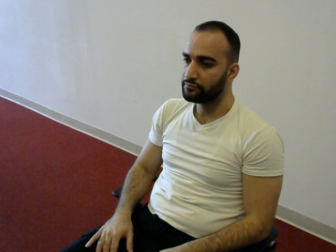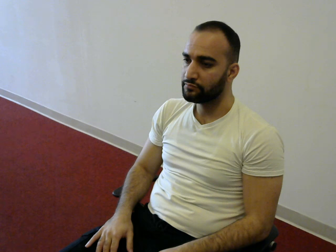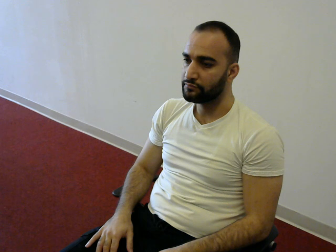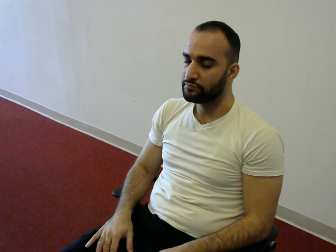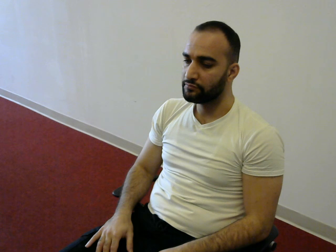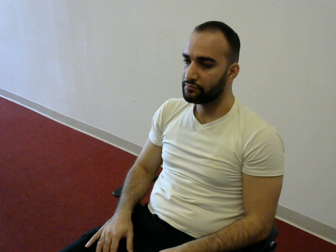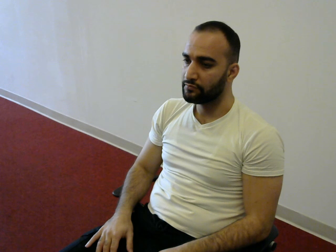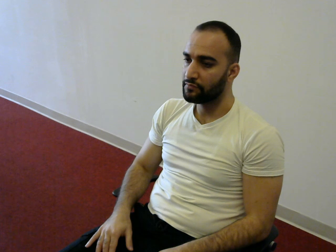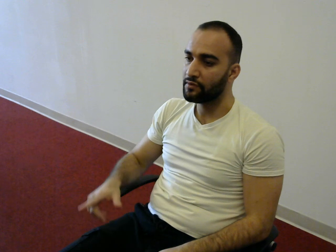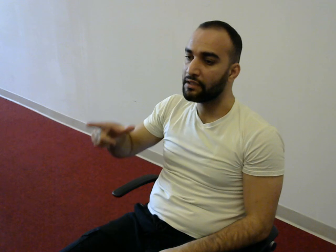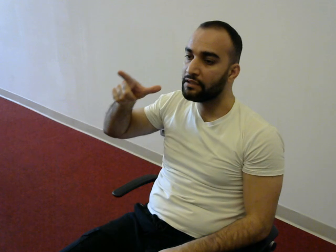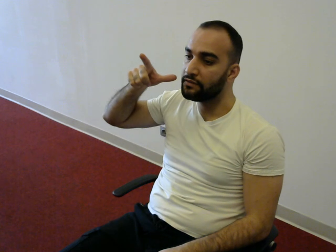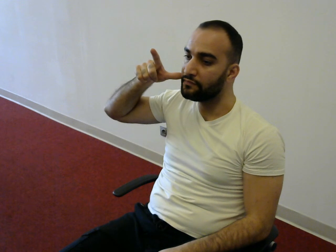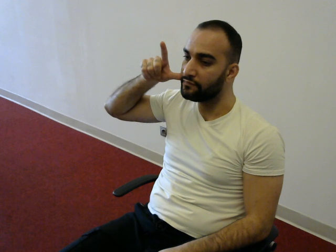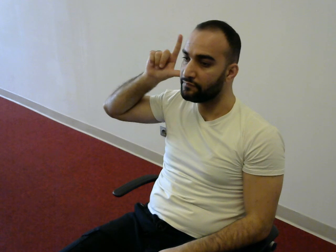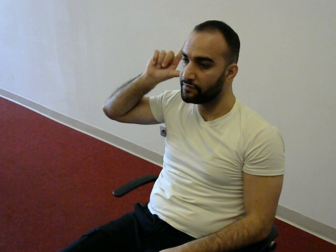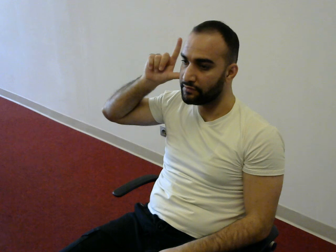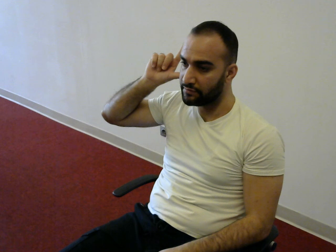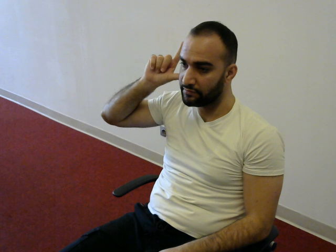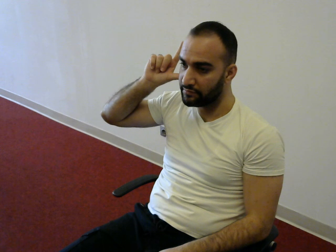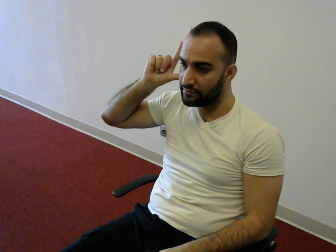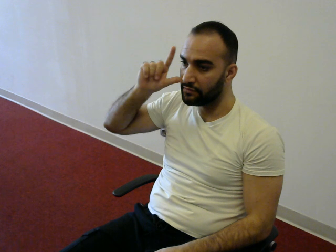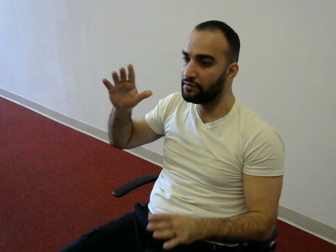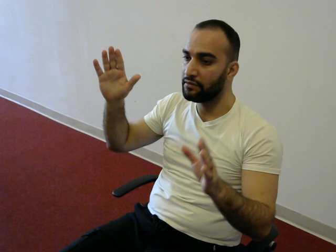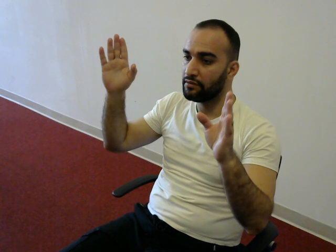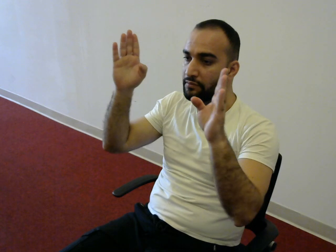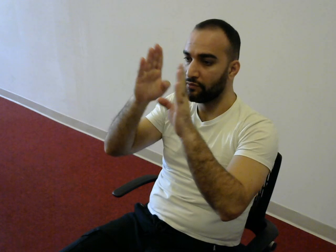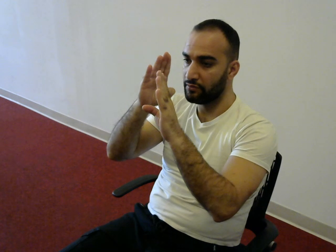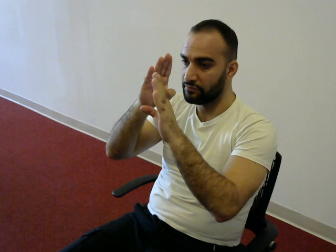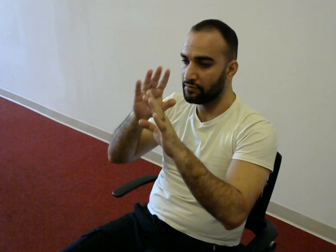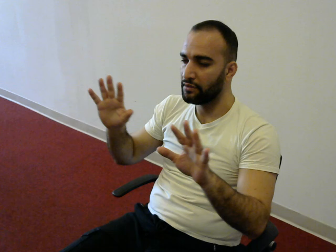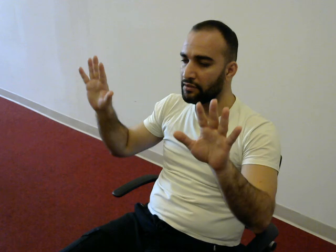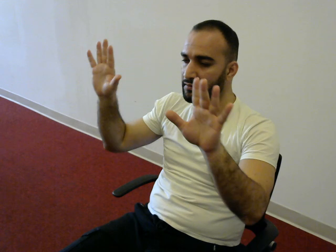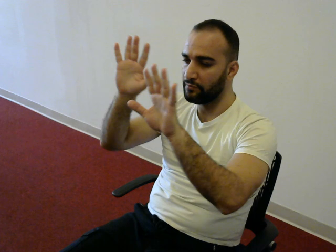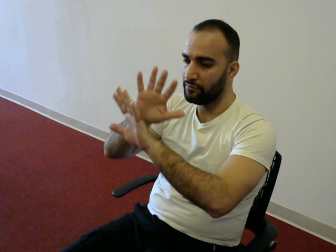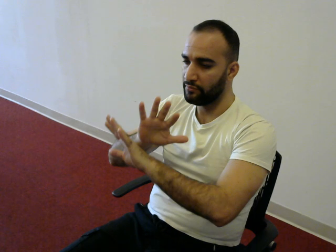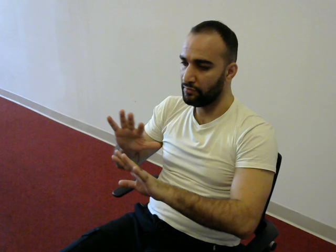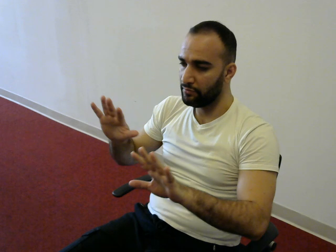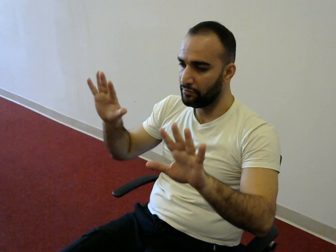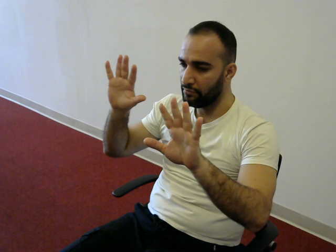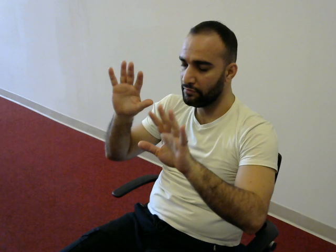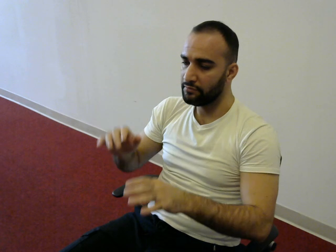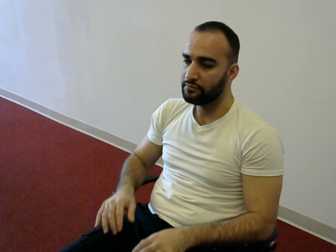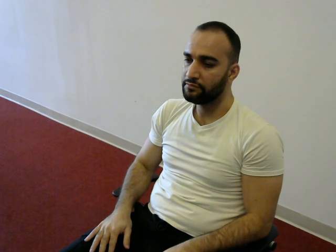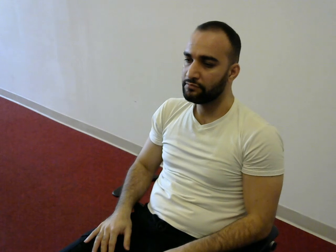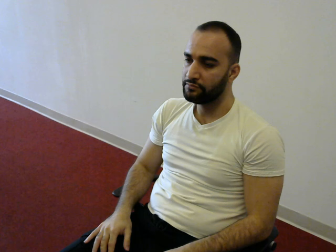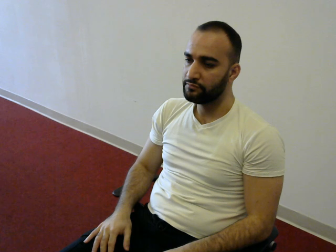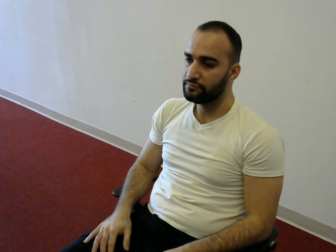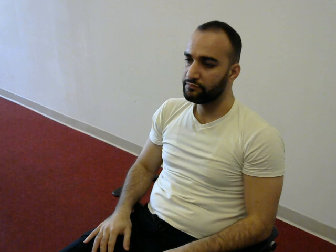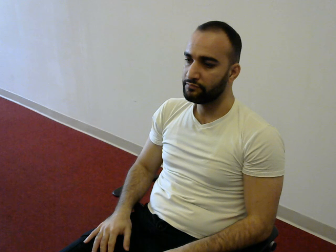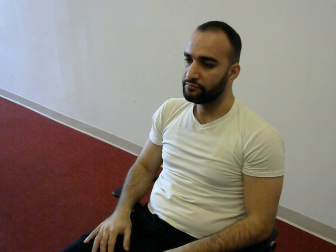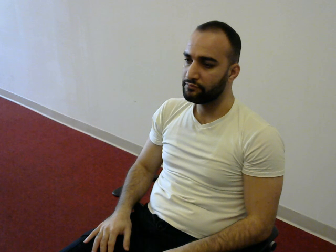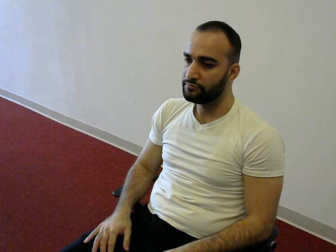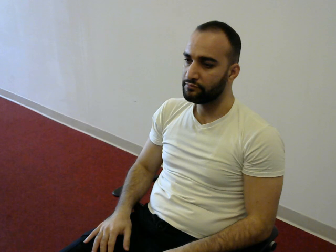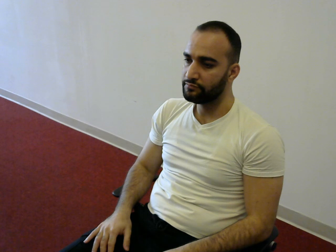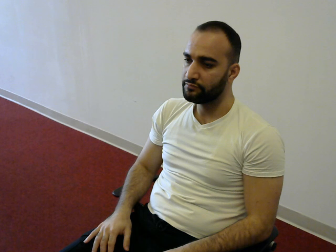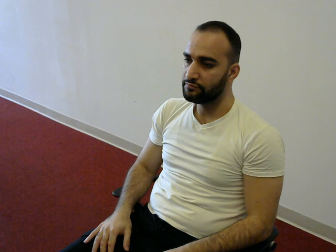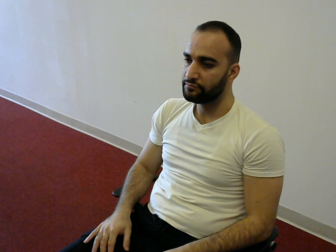Srağagün hava dumanlı idi